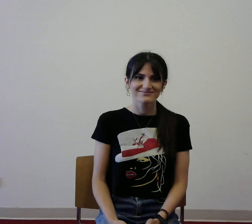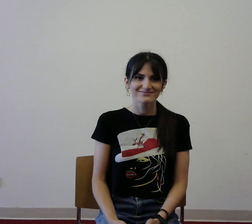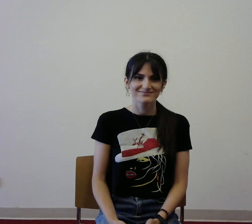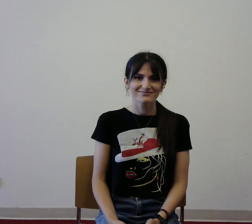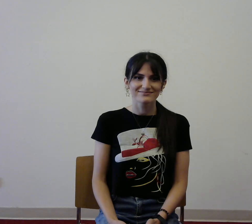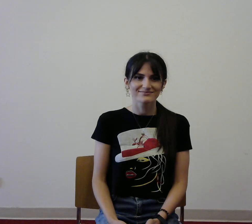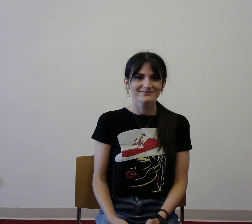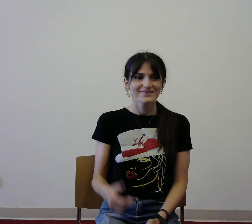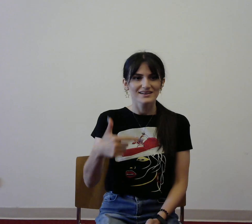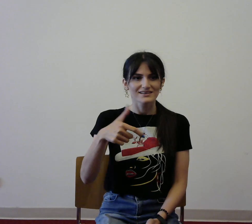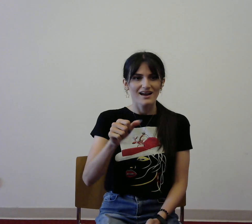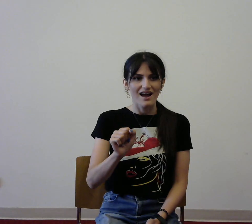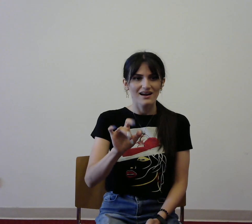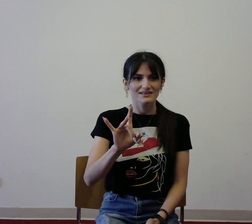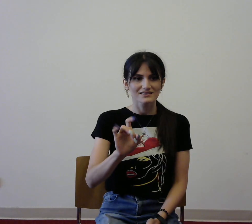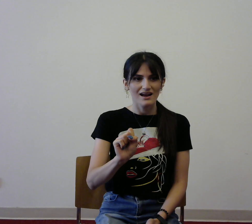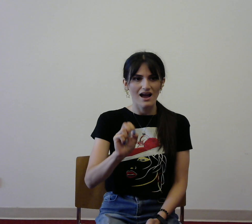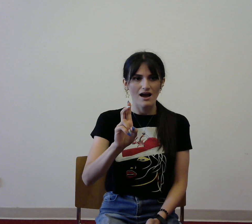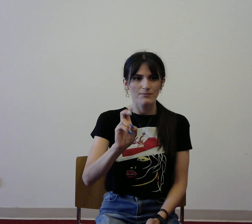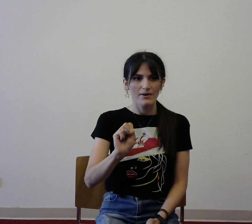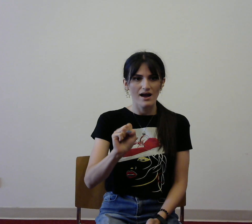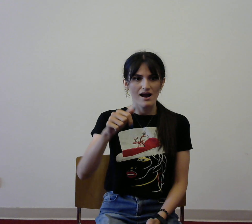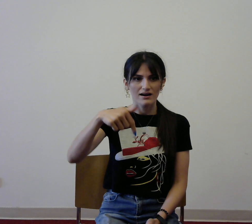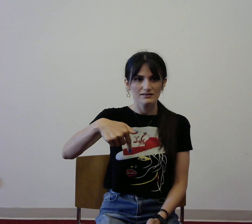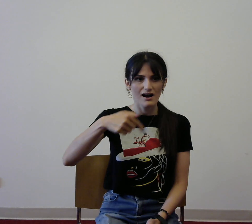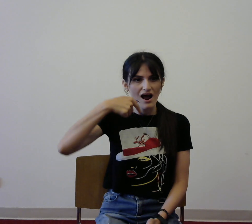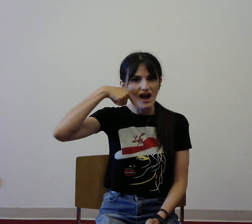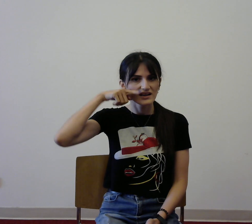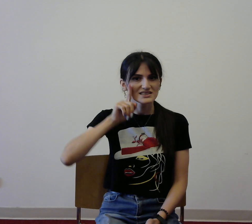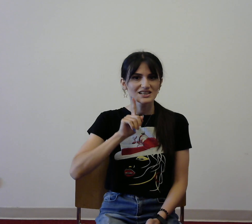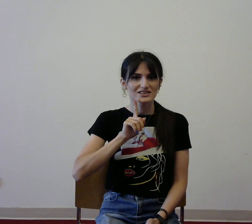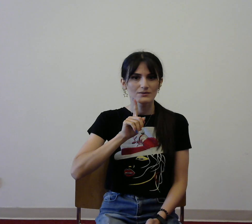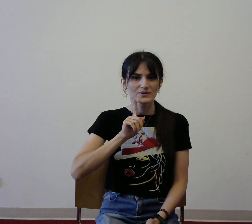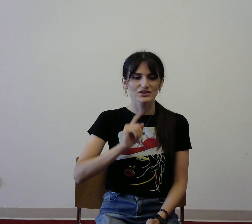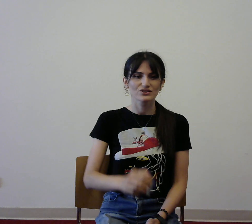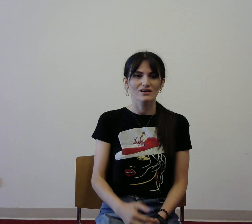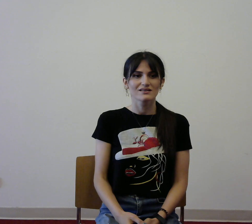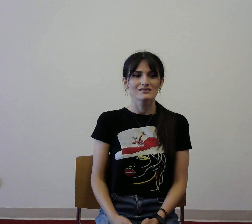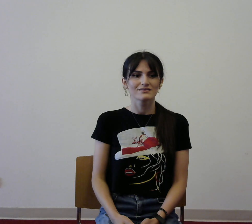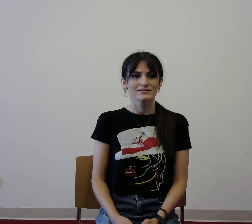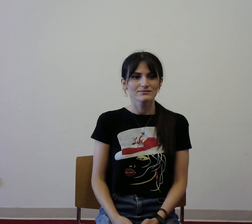Qarabağ Azərbaycandır!